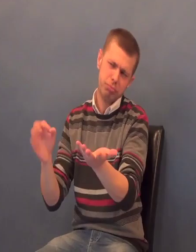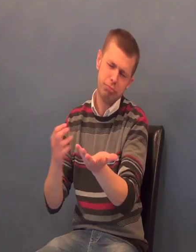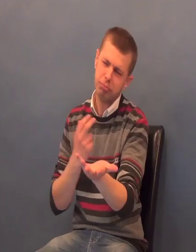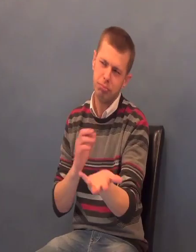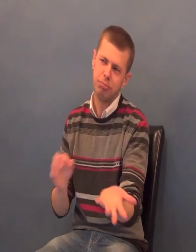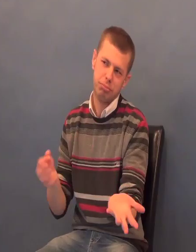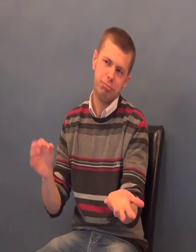Zobacz... dobrze, dobrze.